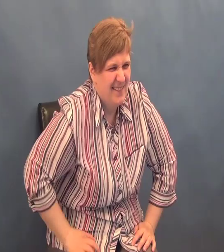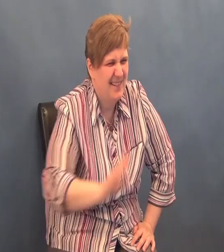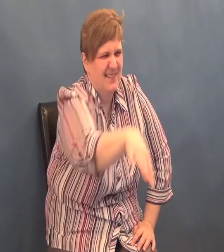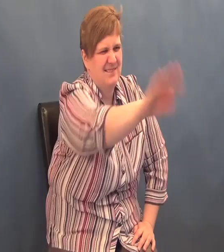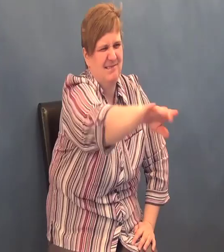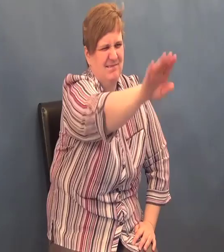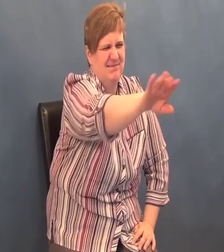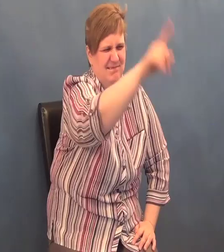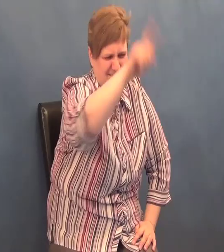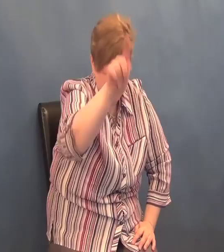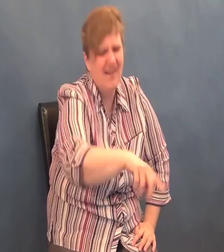Hej, odpada.